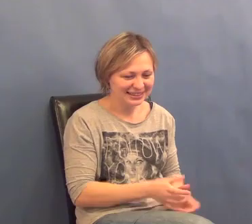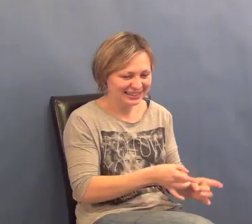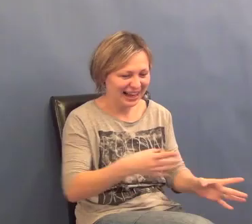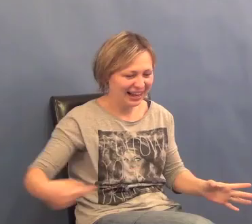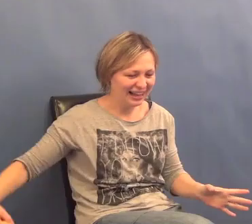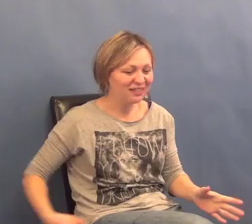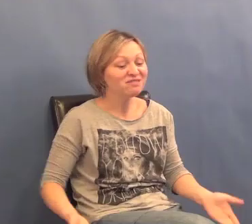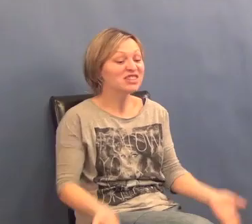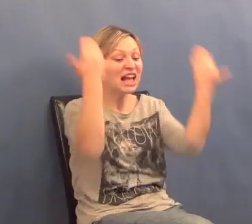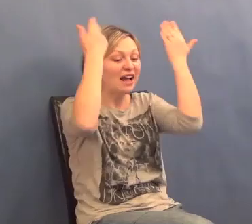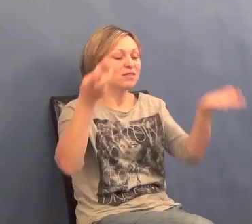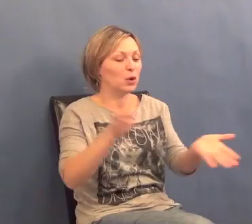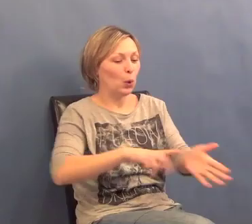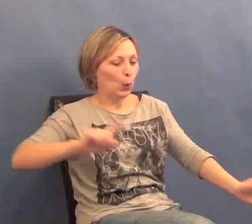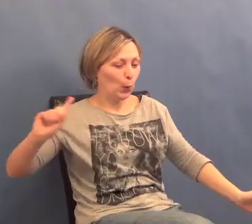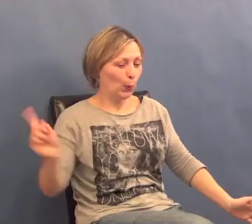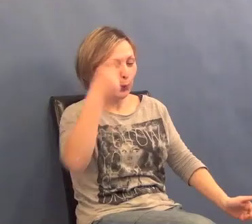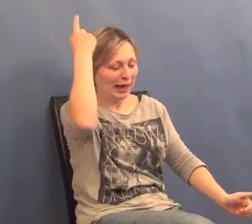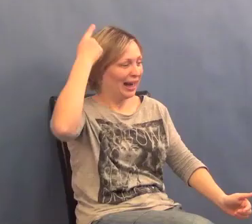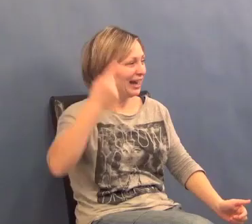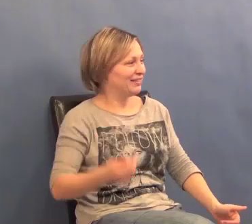Strzela w pupę, pora wstawać i wychodzić.